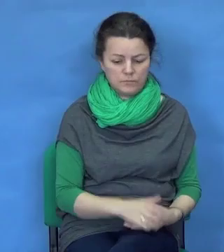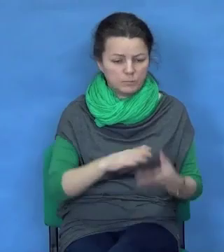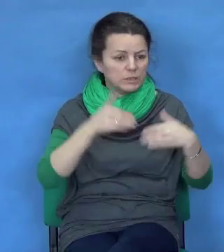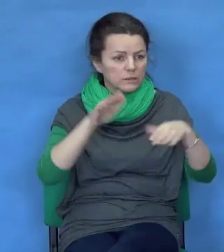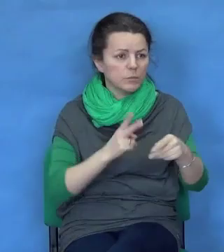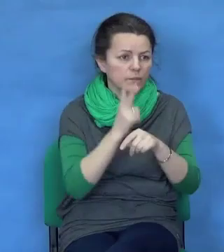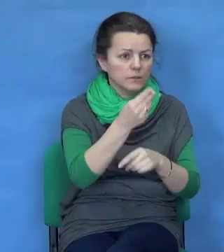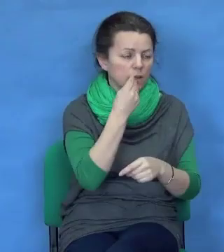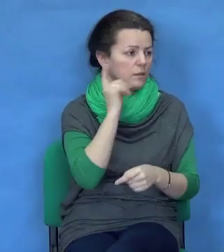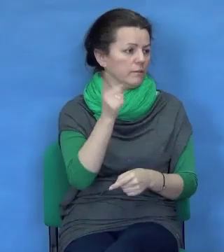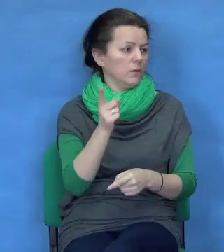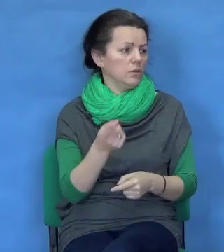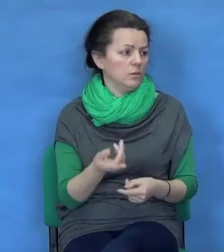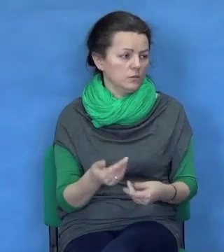Na przykład nie wolno wchodzić do sklepu z jedzeniem.